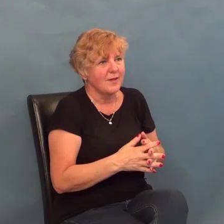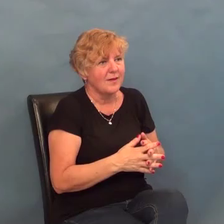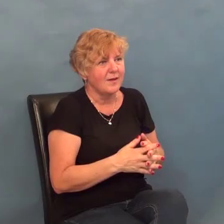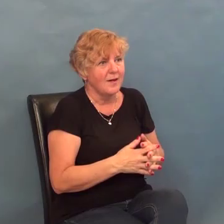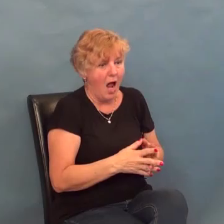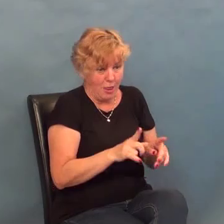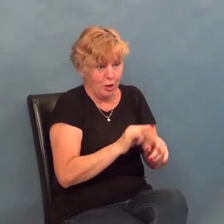Też w piątek.